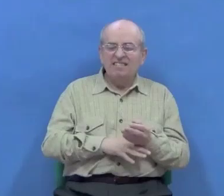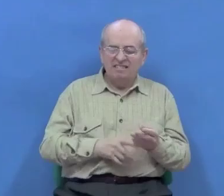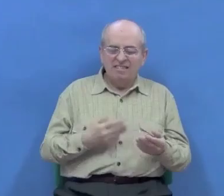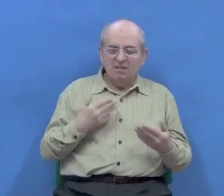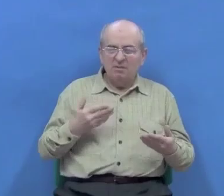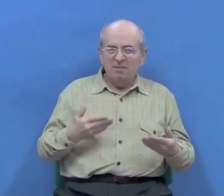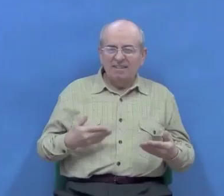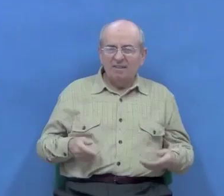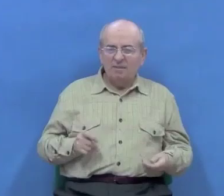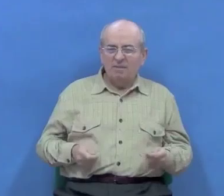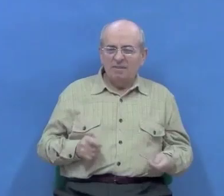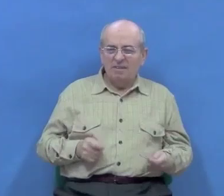Drewno dźwięczy.